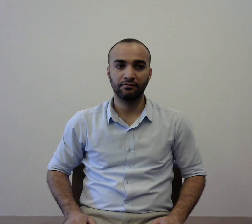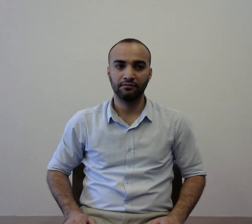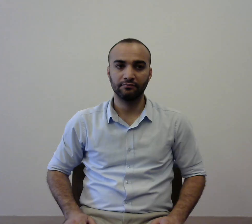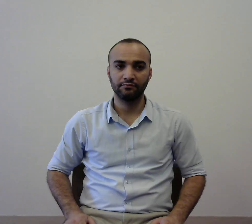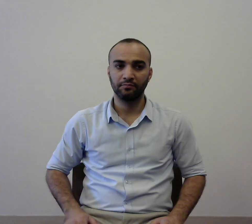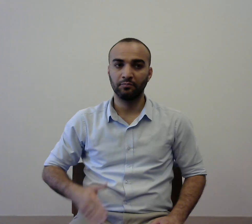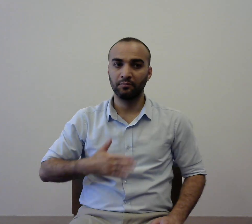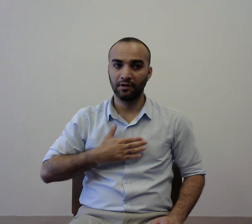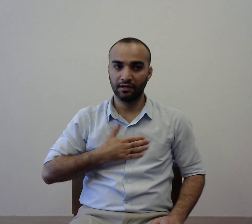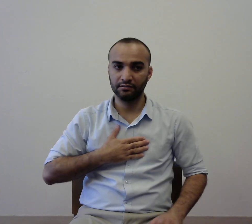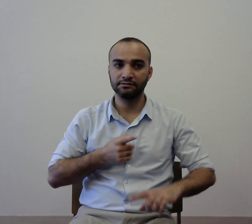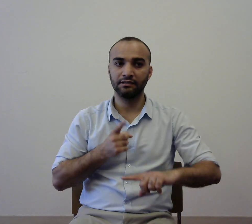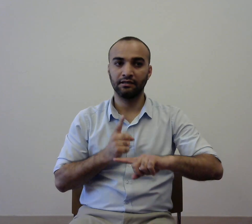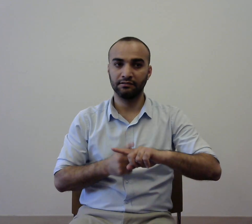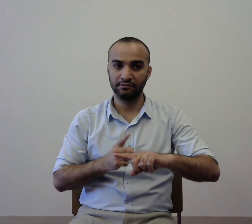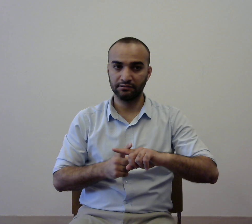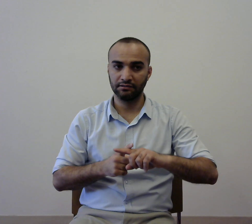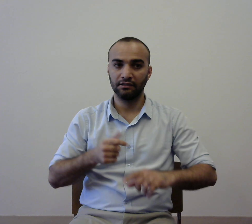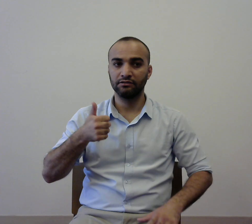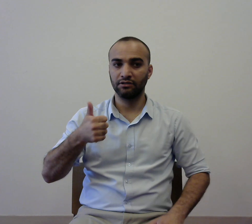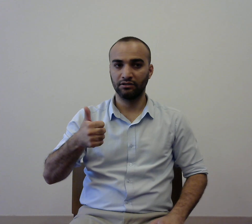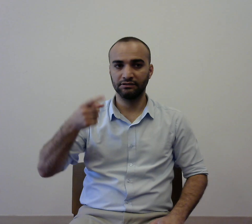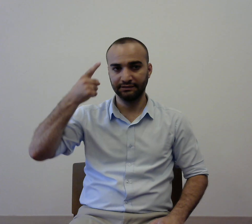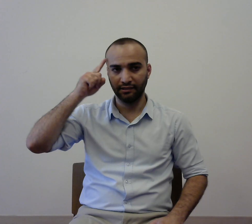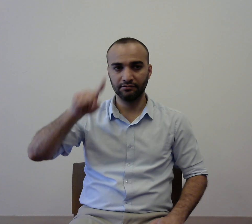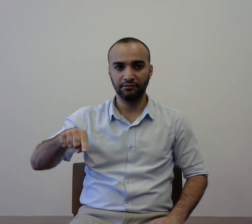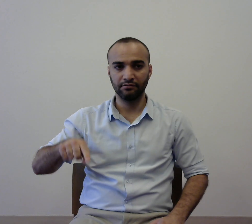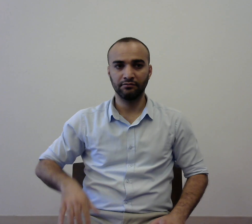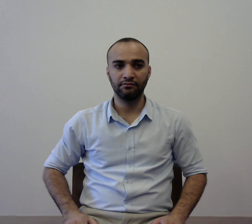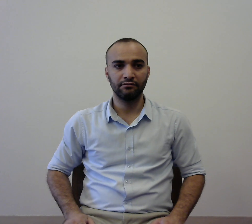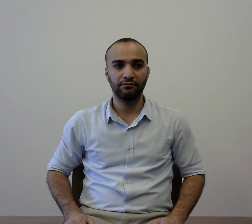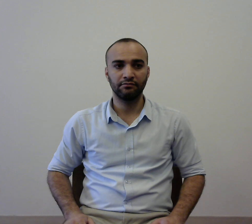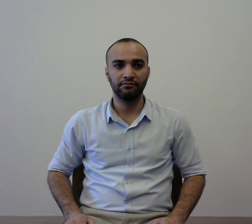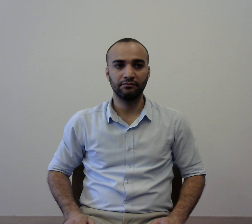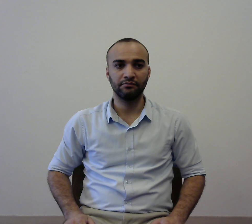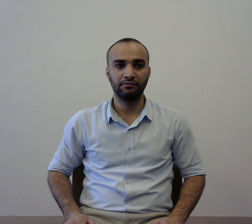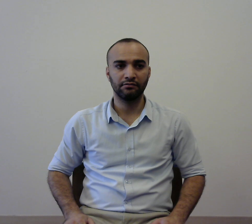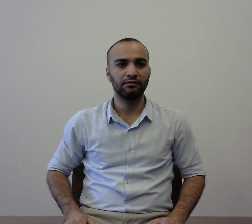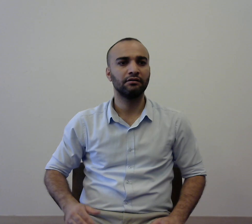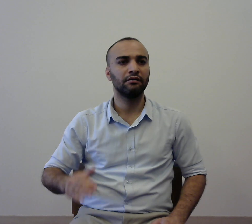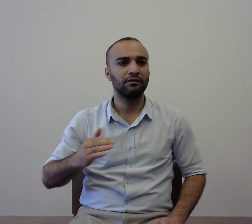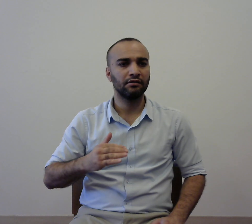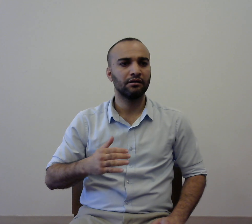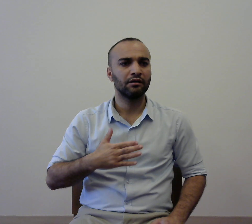Mən riyaziyyatı yaxşı bilirəm